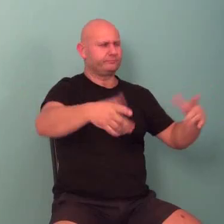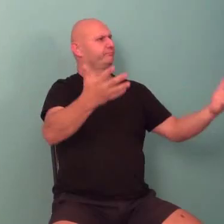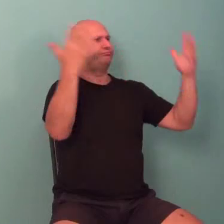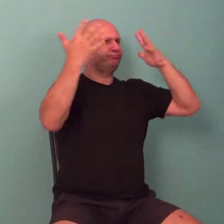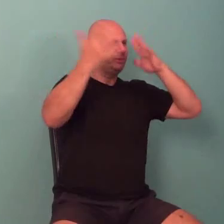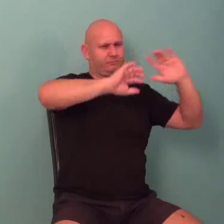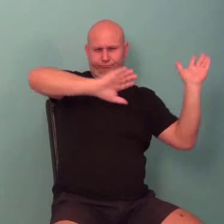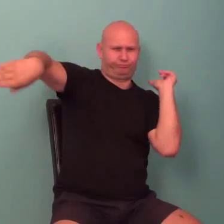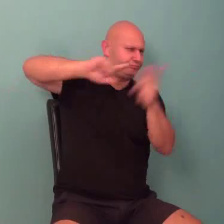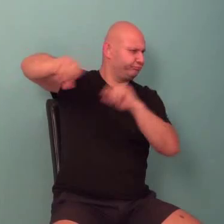Ewakuacja była szybka.